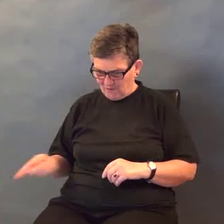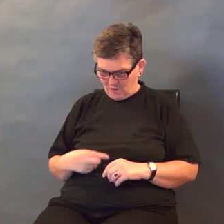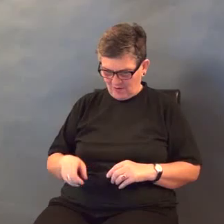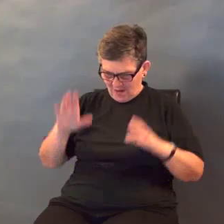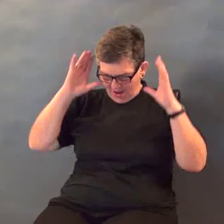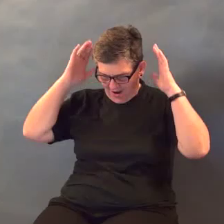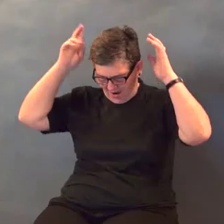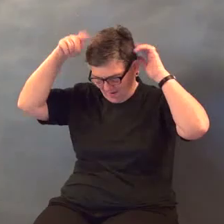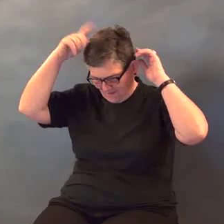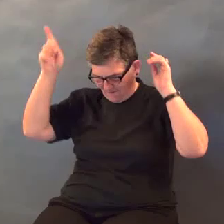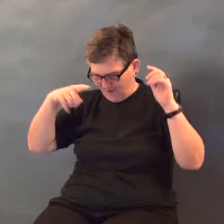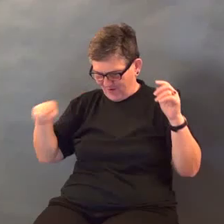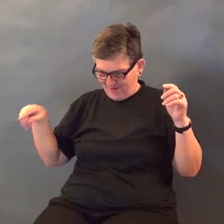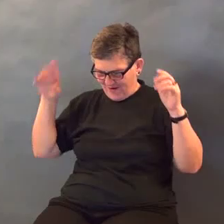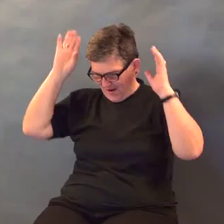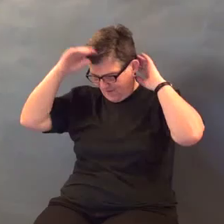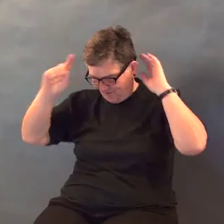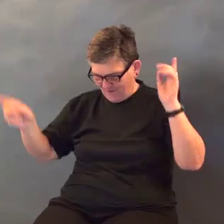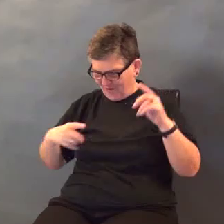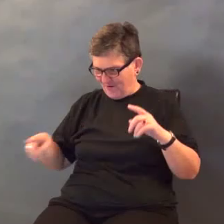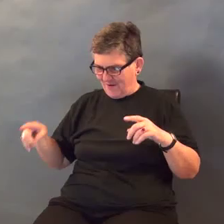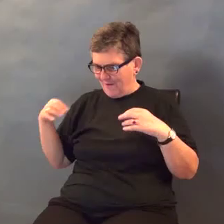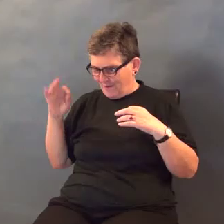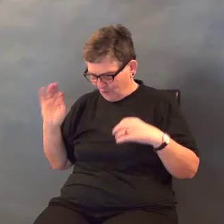Przekreślony jest obrazek z kaskiem.